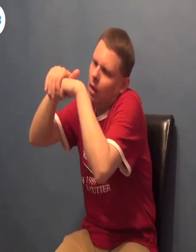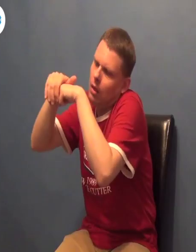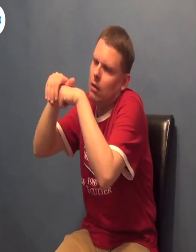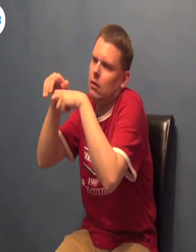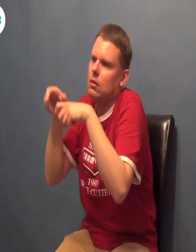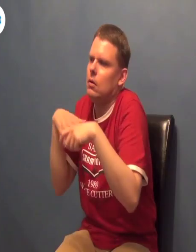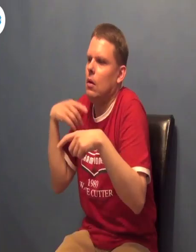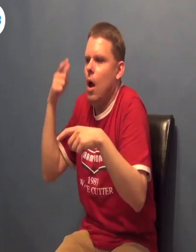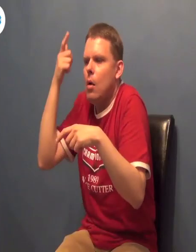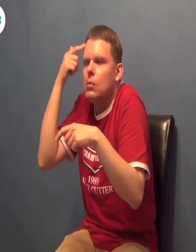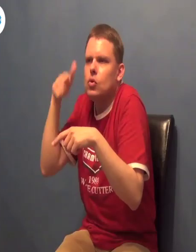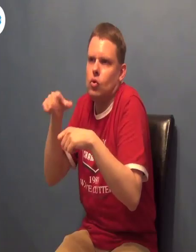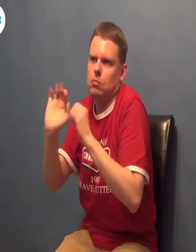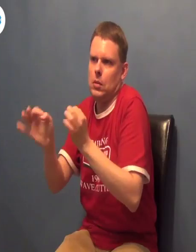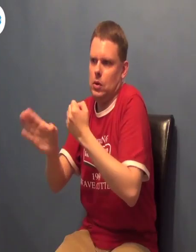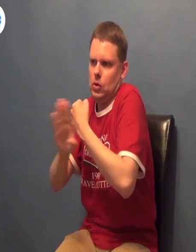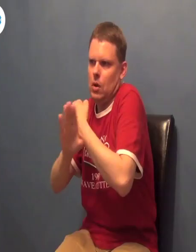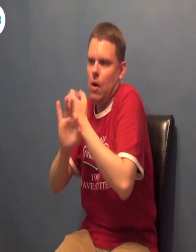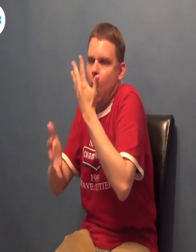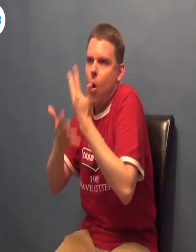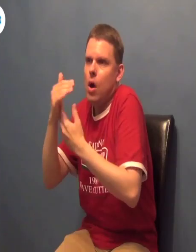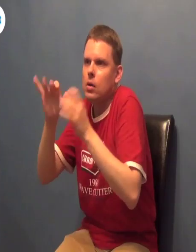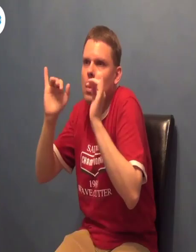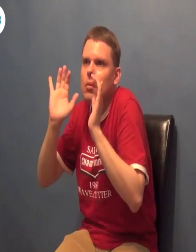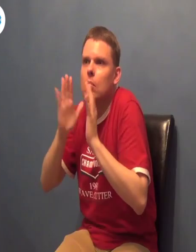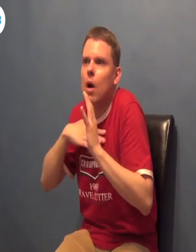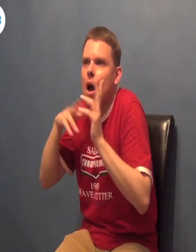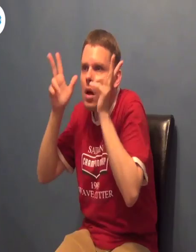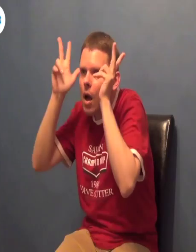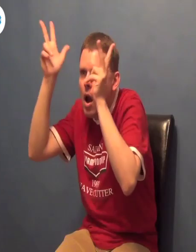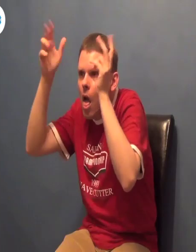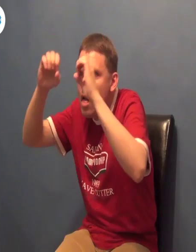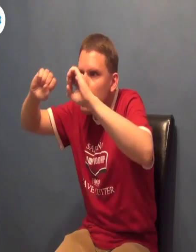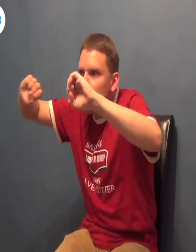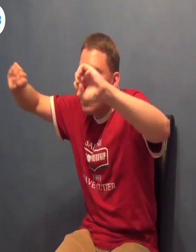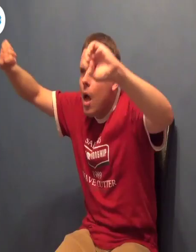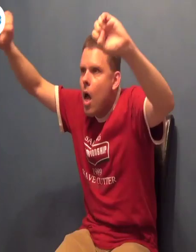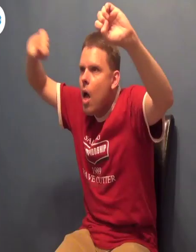Myślał, że to drzewa, bo tak podobnie wyglądają, a okazało się, że to poroże.